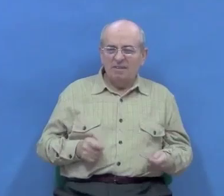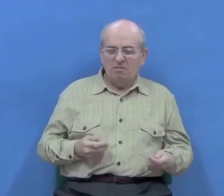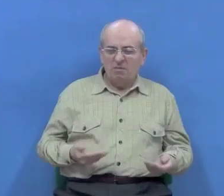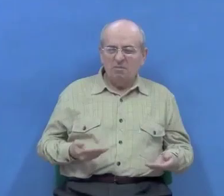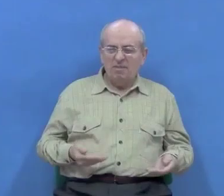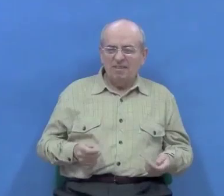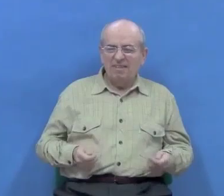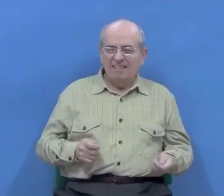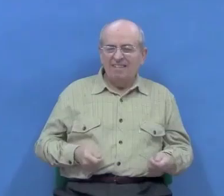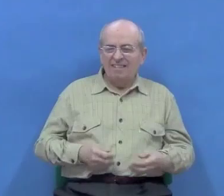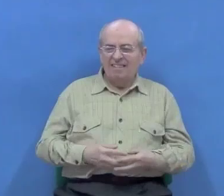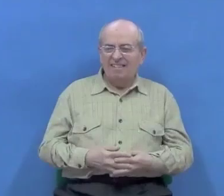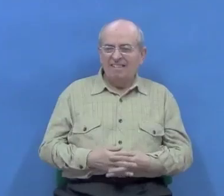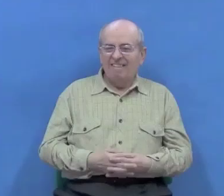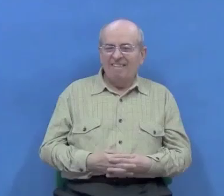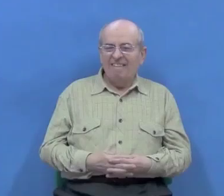Gra jak na cymbałkach.